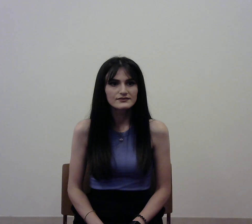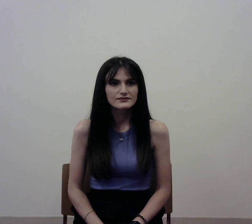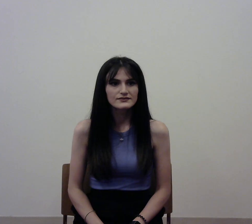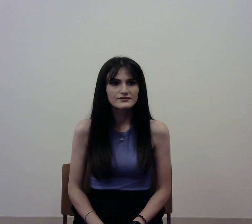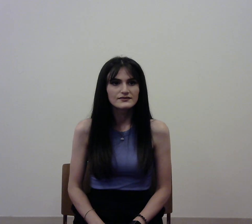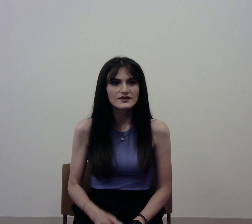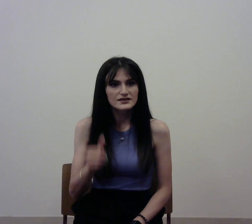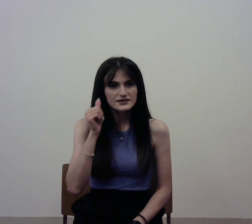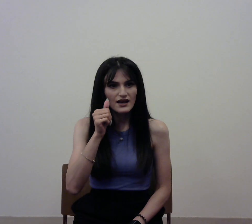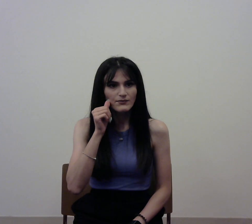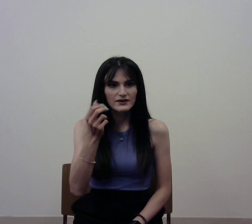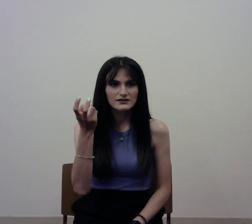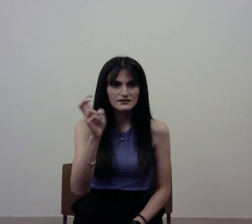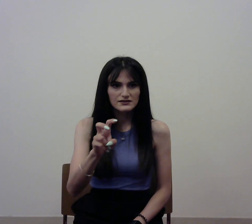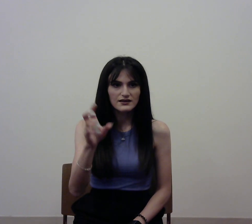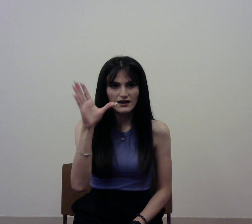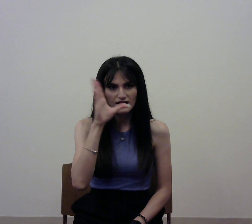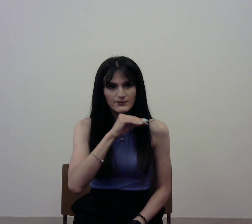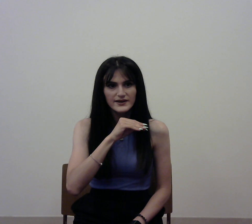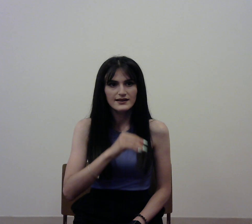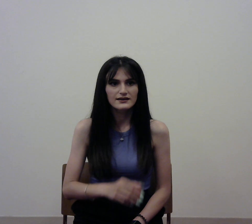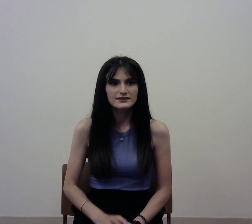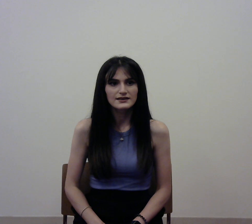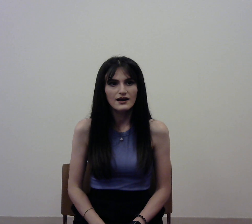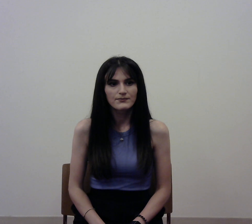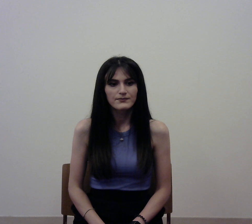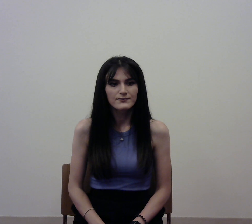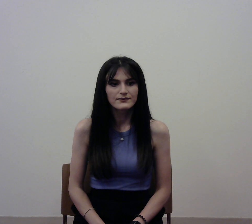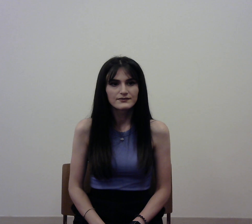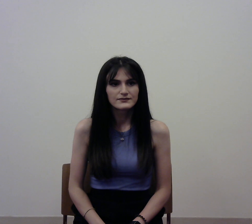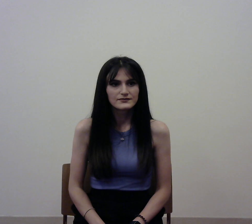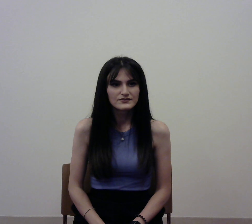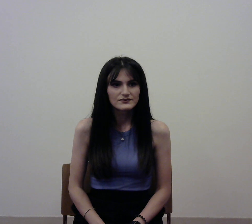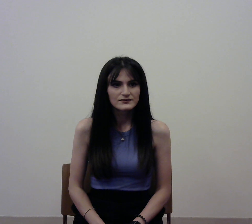Sabah gələ bilərəmmi?